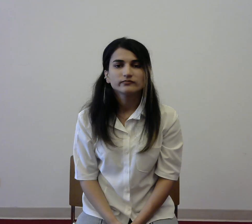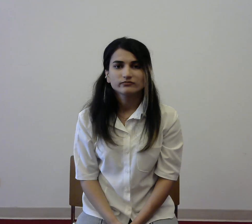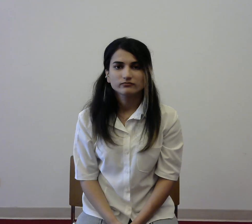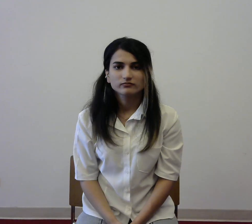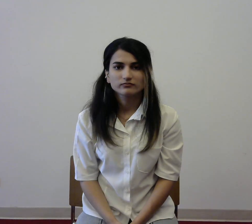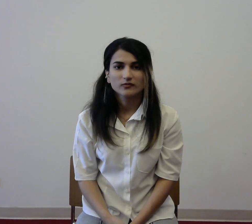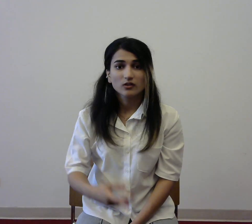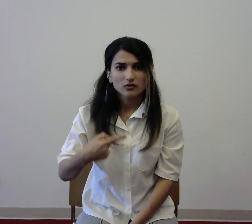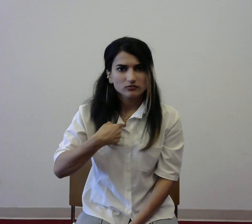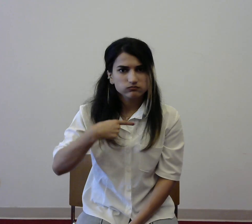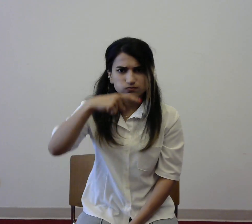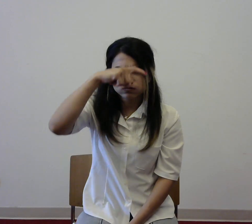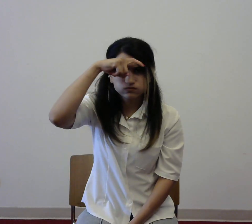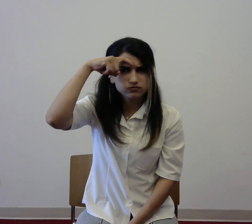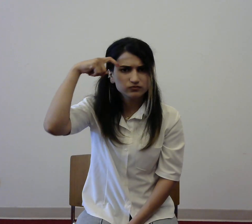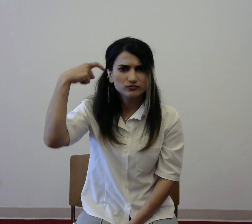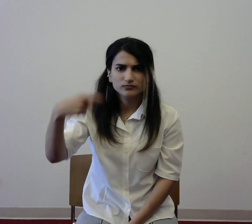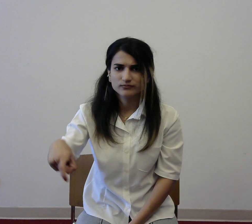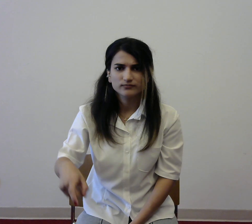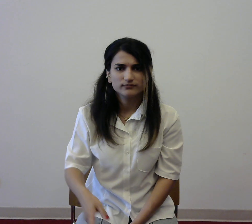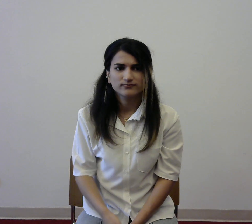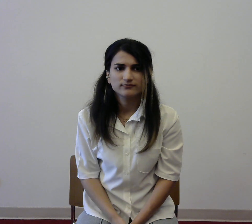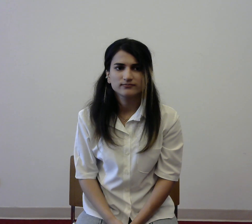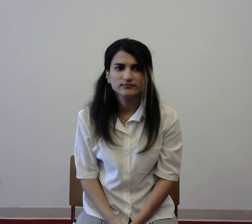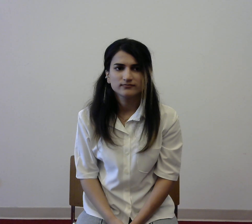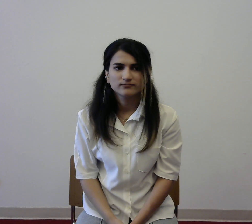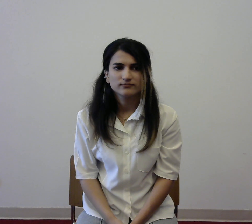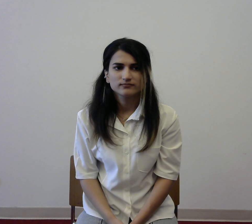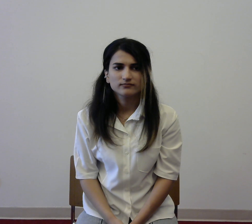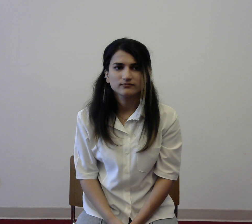Mənə istidir